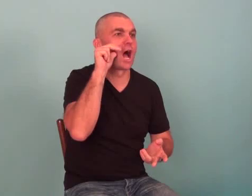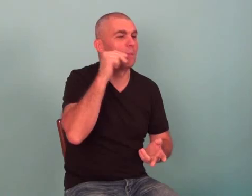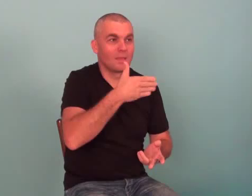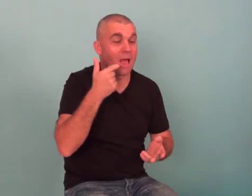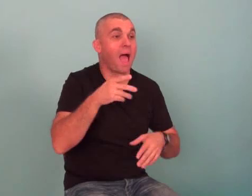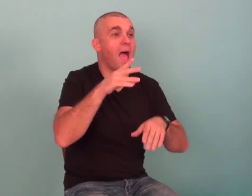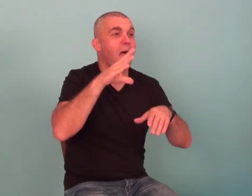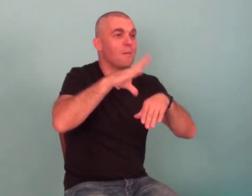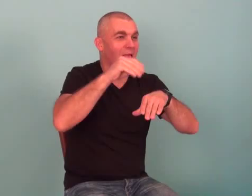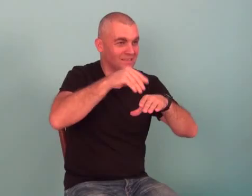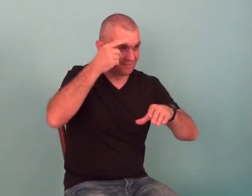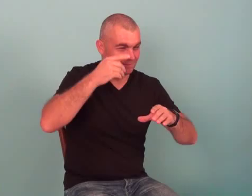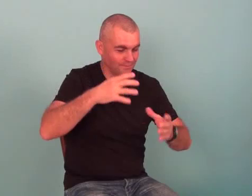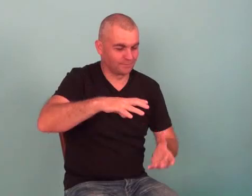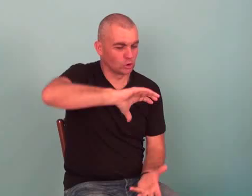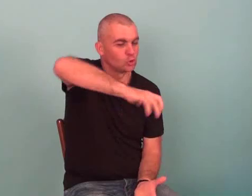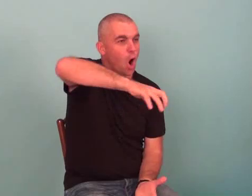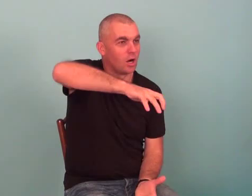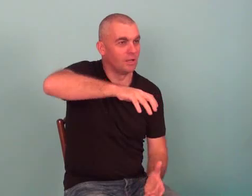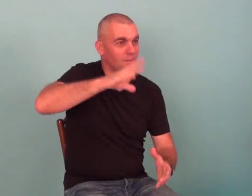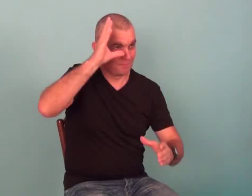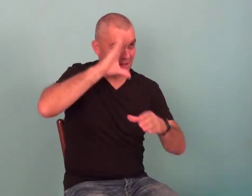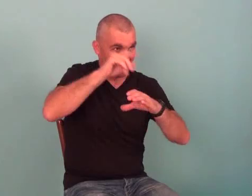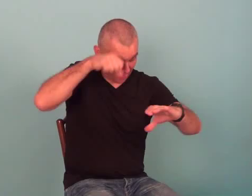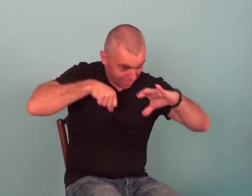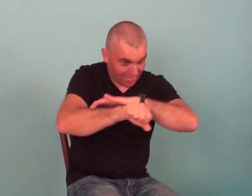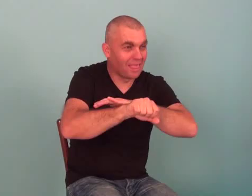Pies, wiesz, pies wkłada łeb do słoja.